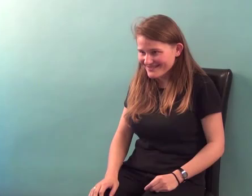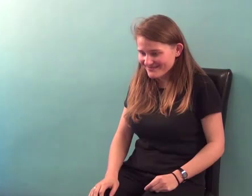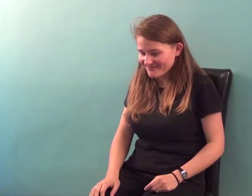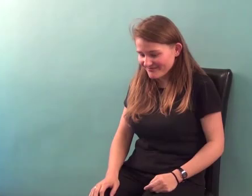Siódma.